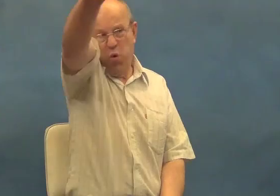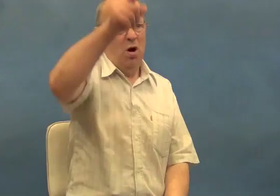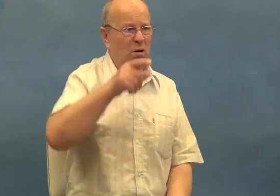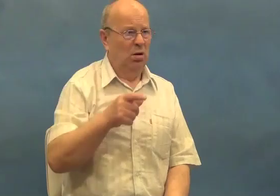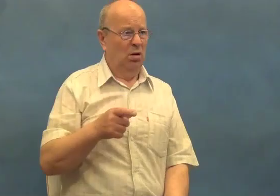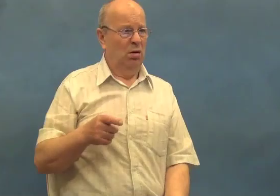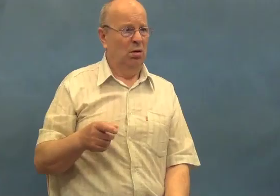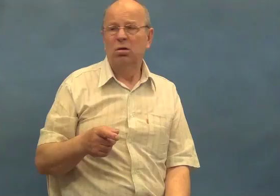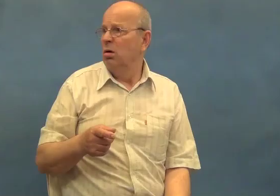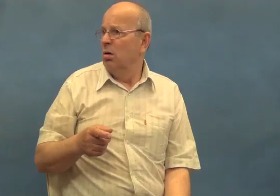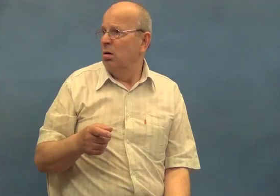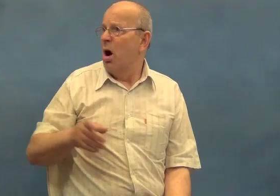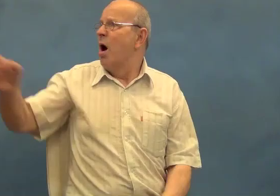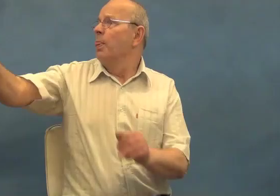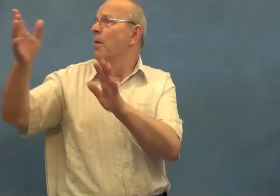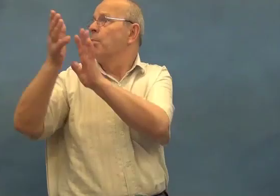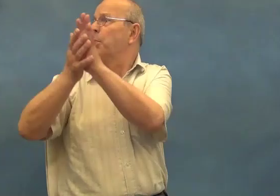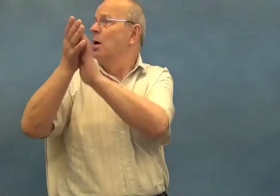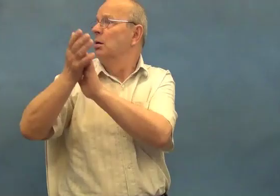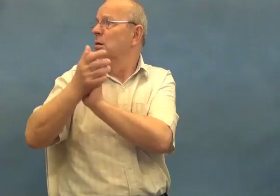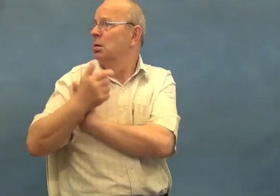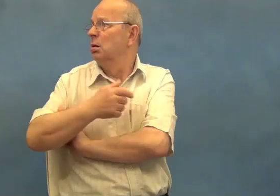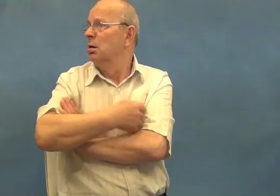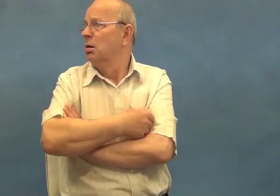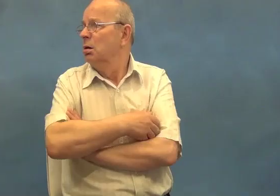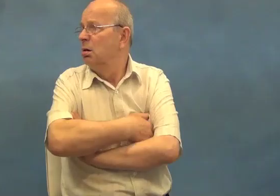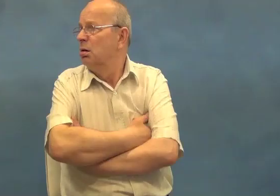Tam, migać...